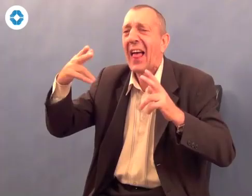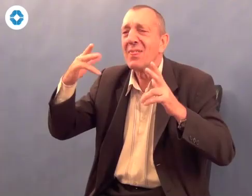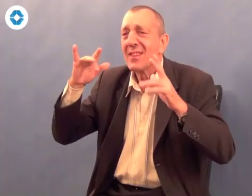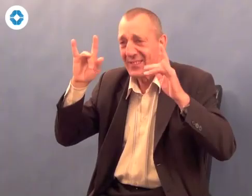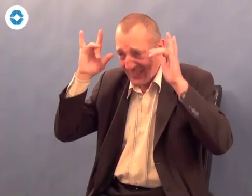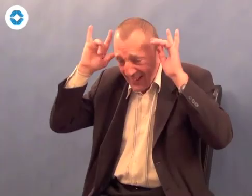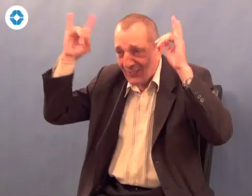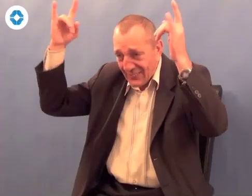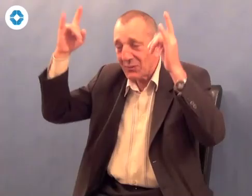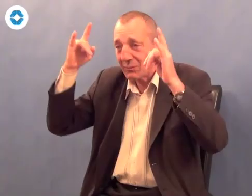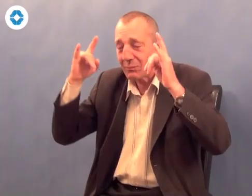Jeleń.